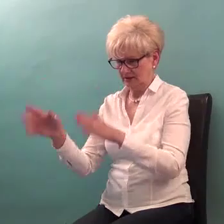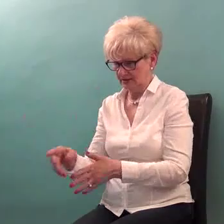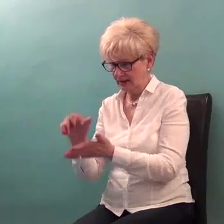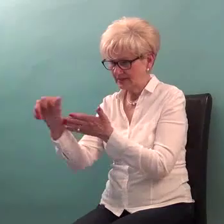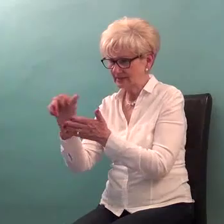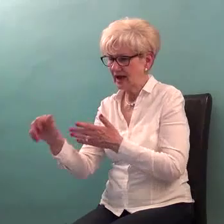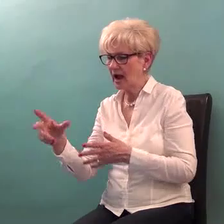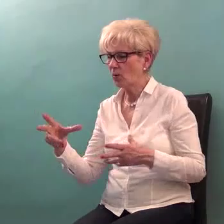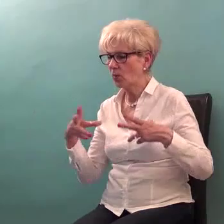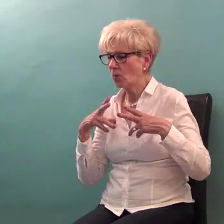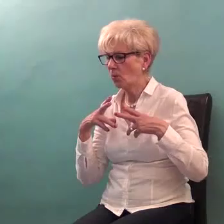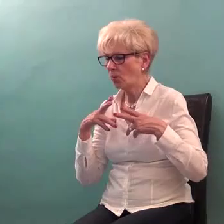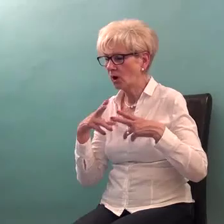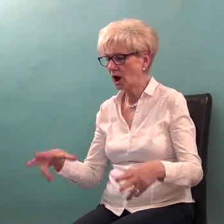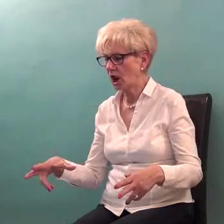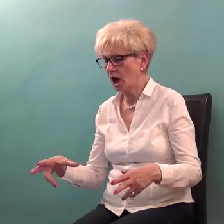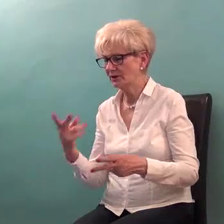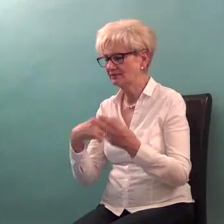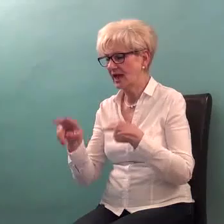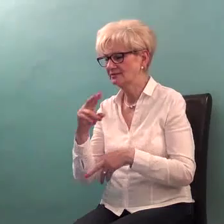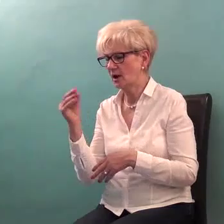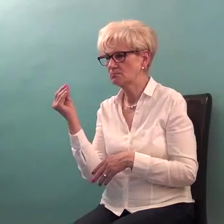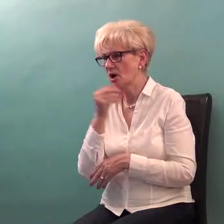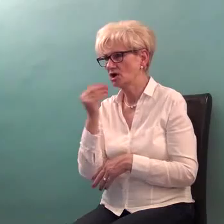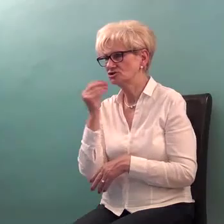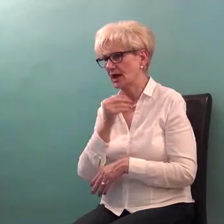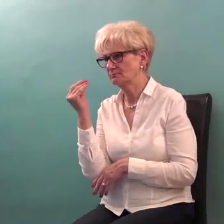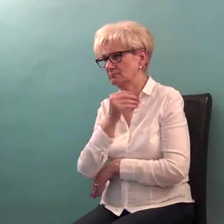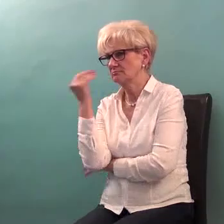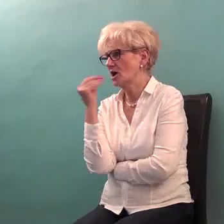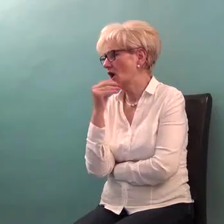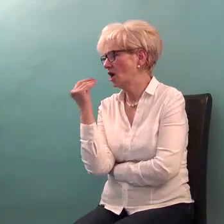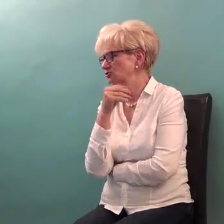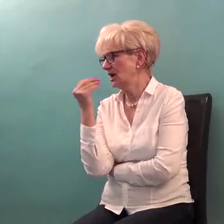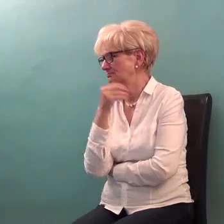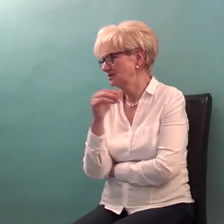Jedenastego mam urlop nad morzem.